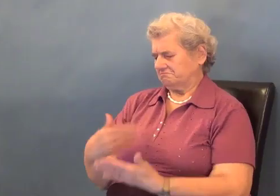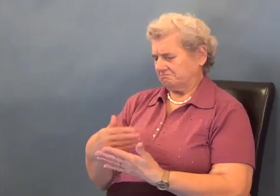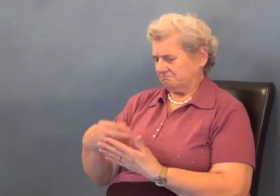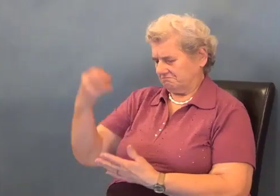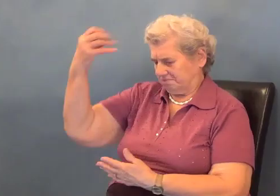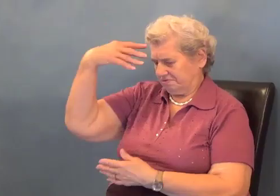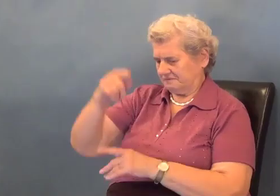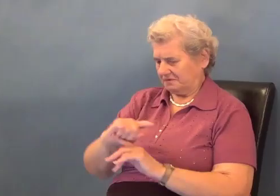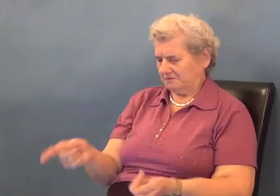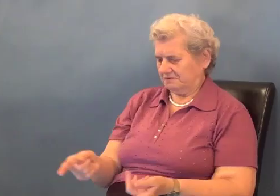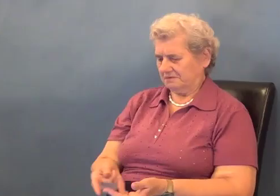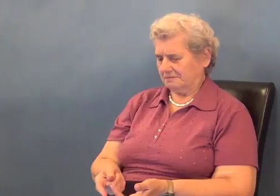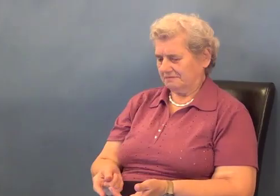Dlaczego nie wolno kąpać się pod prysznicem?